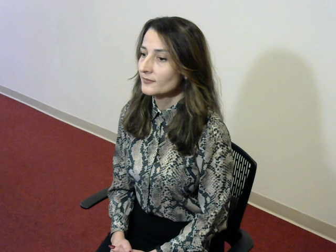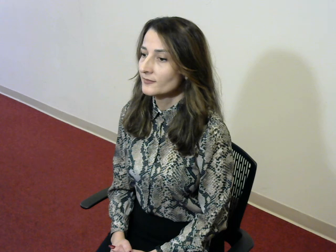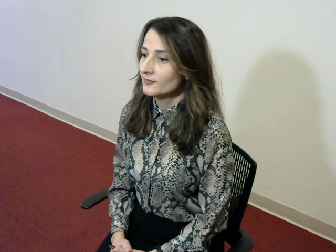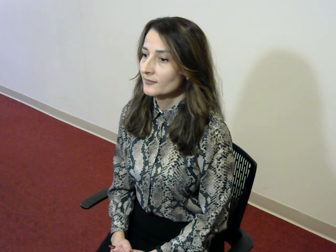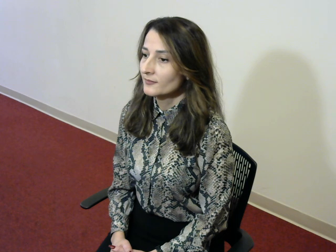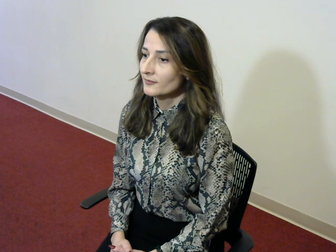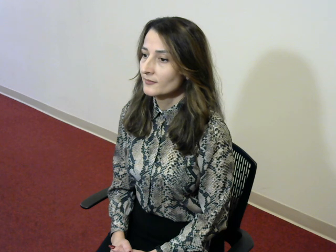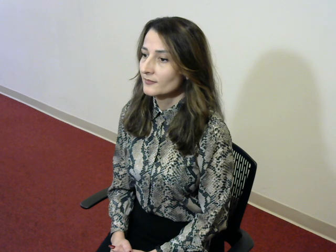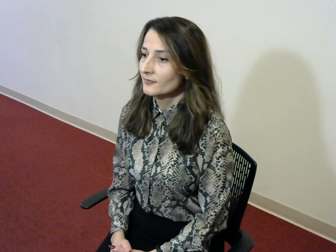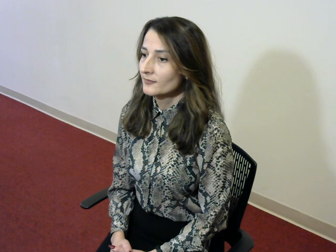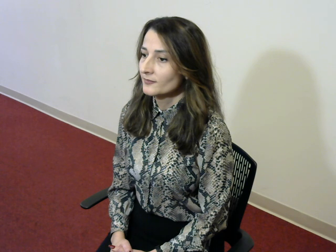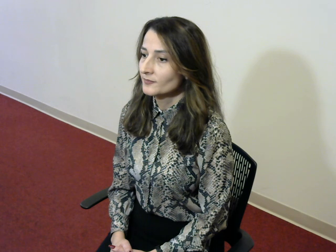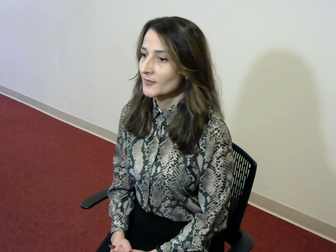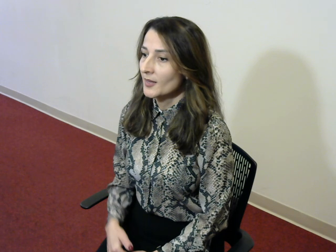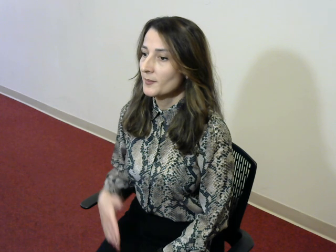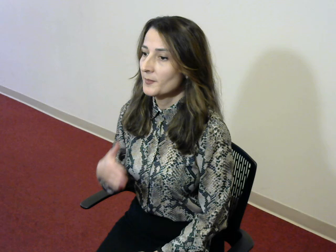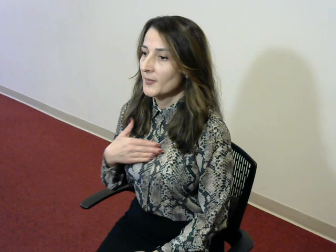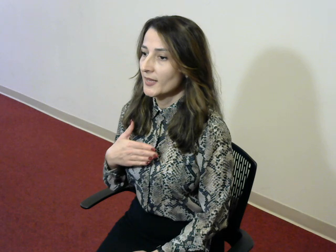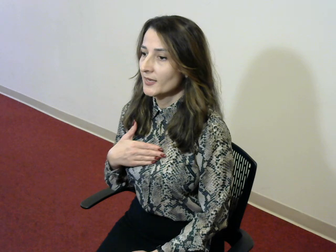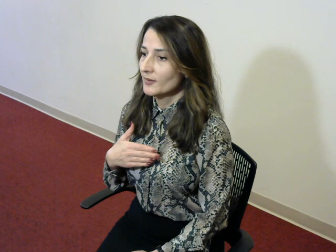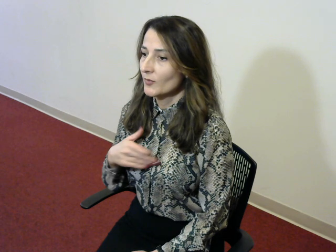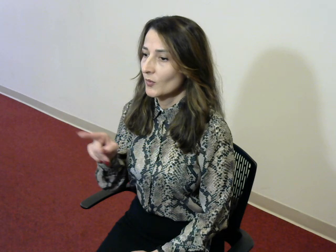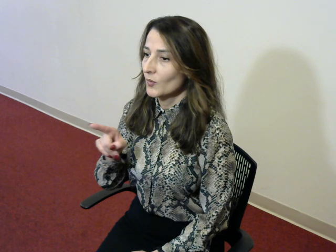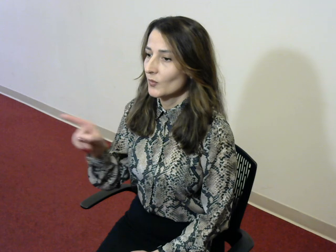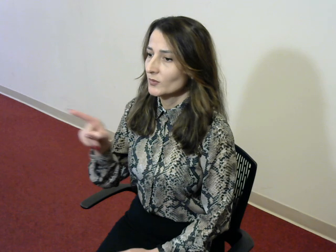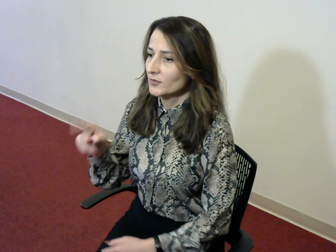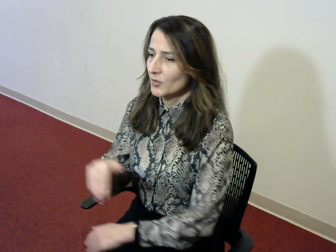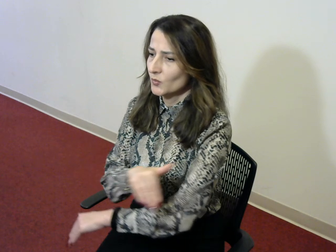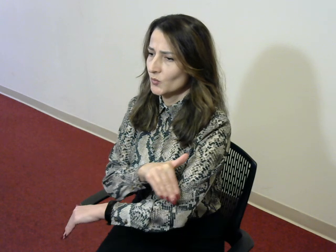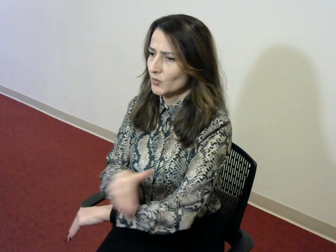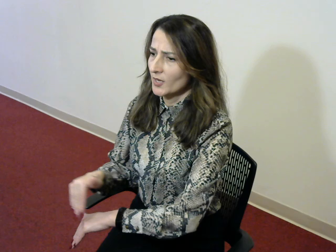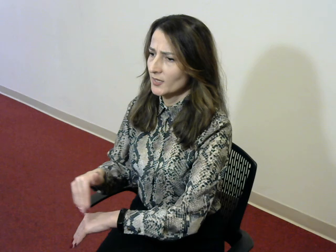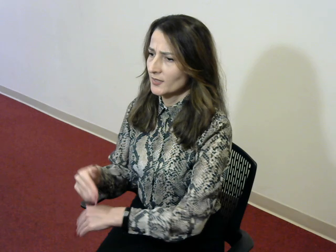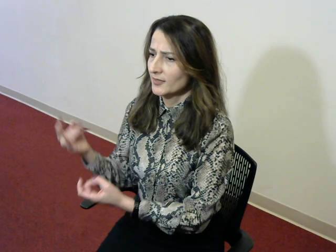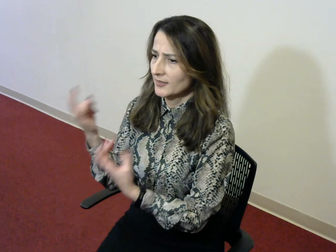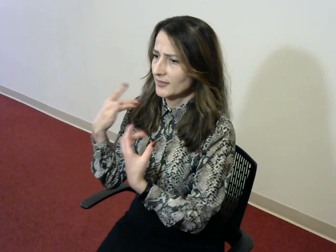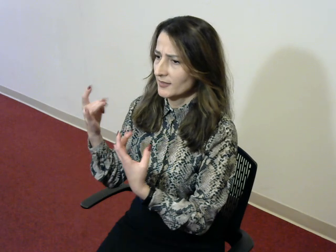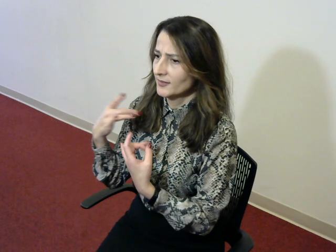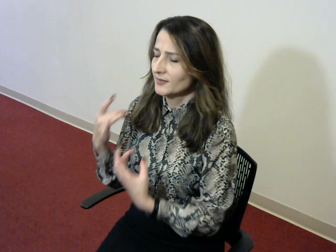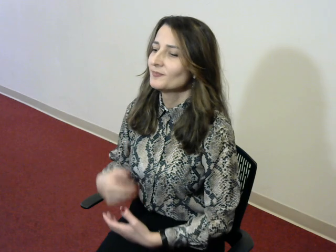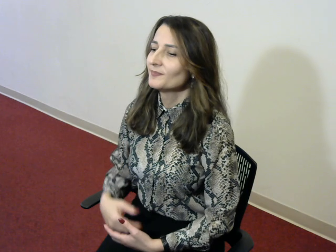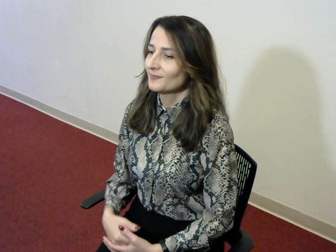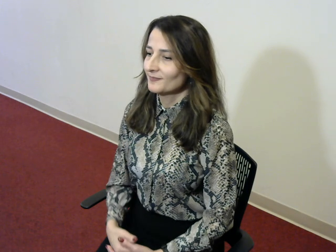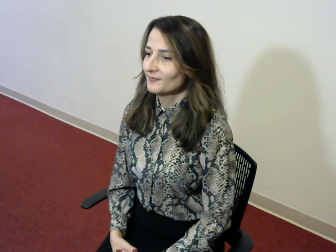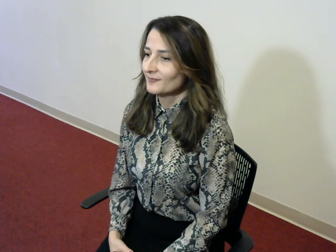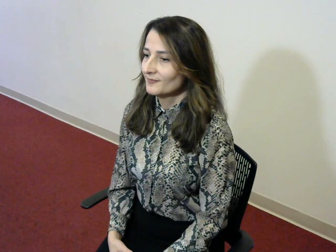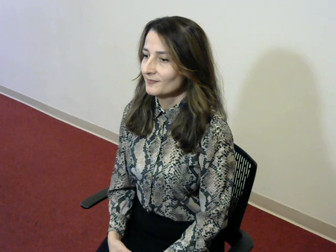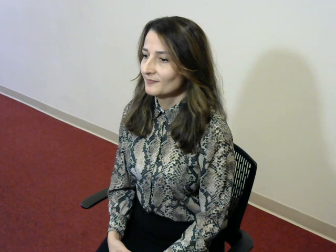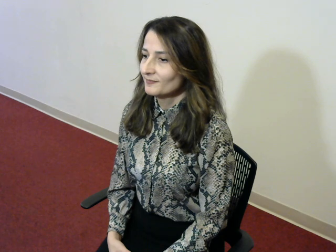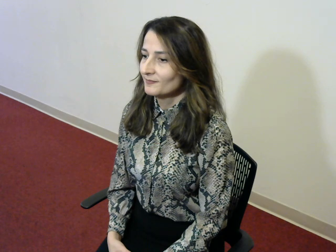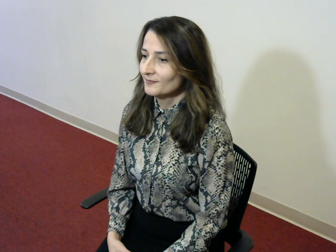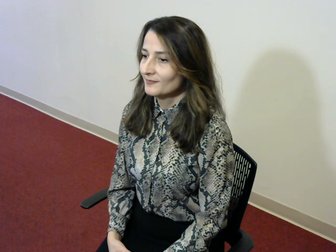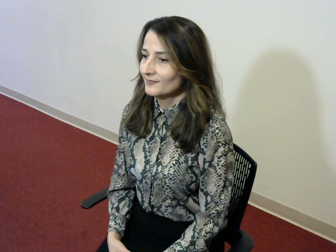Mənə oranın ünvanını deyin